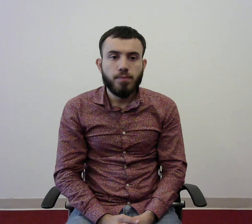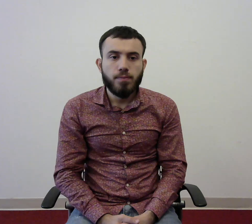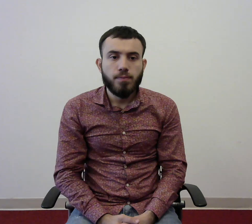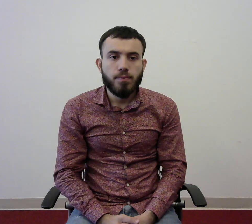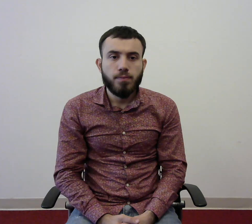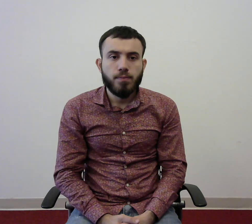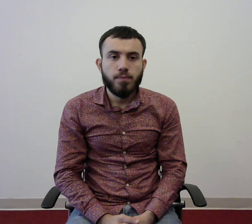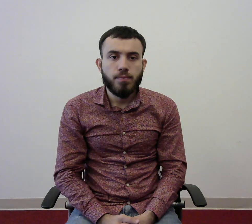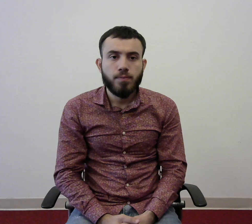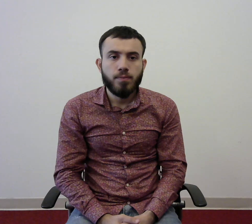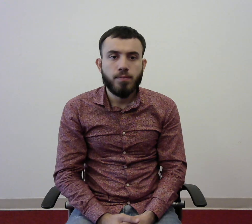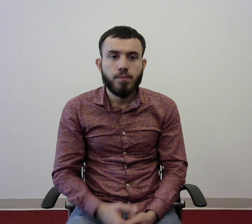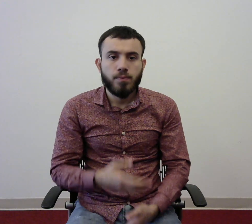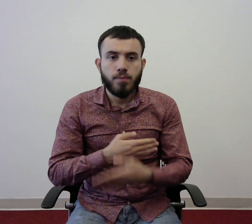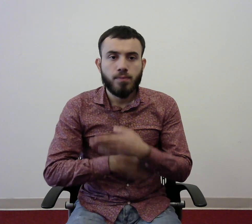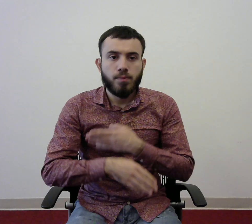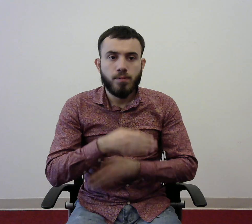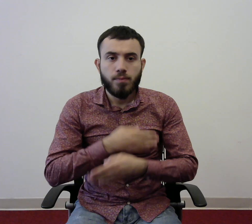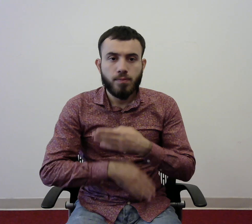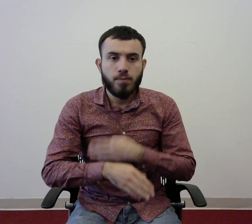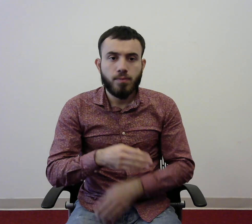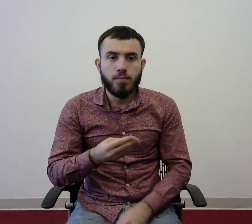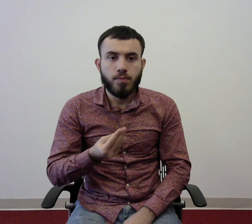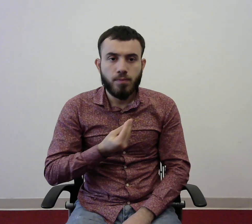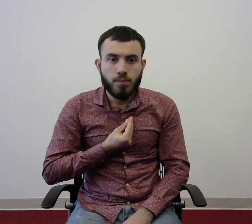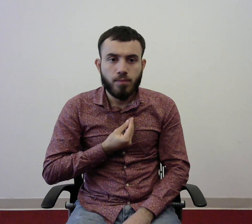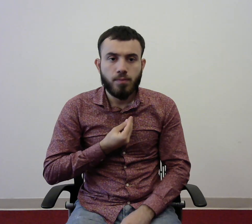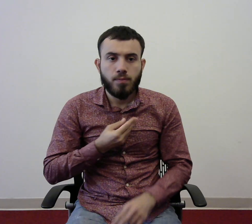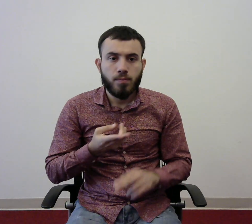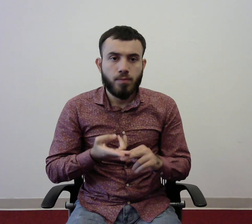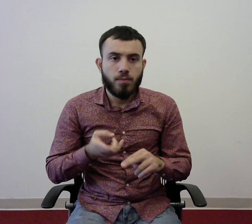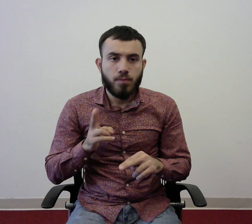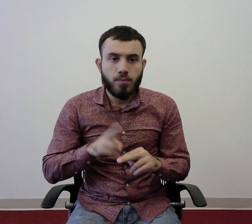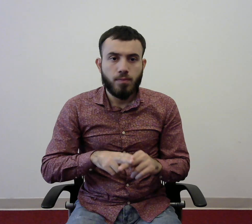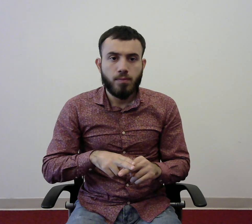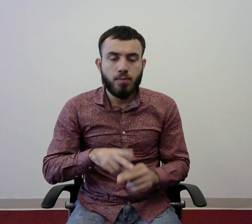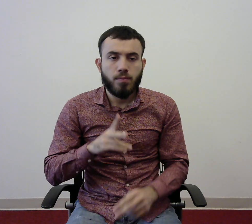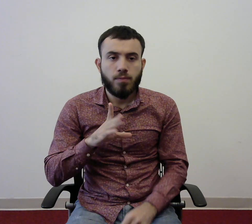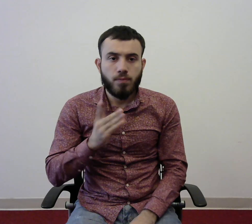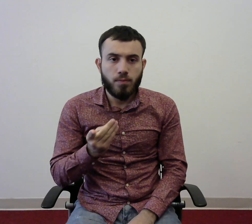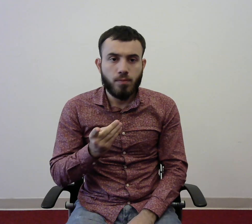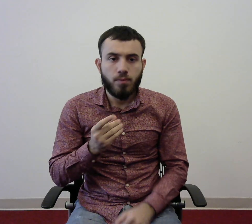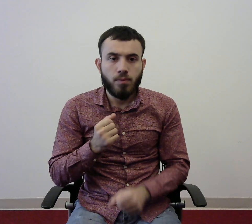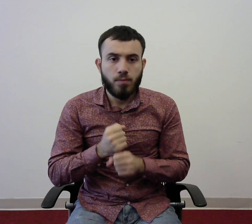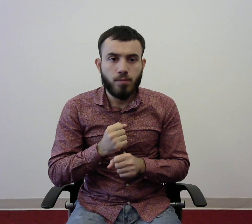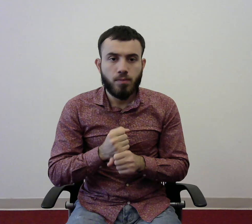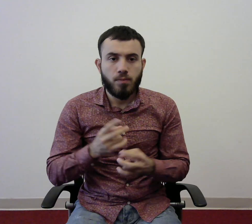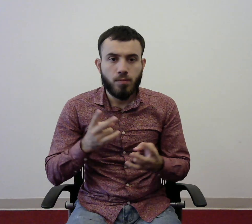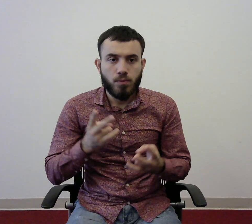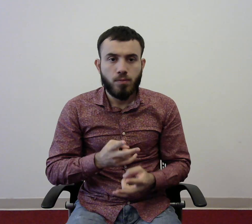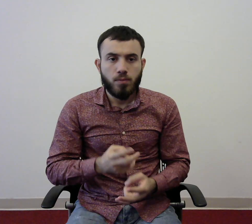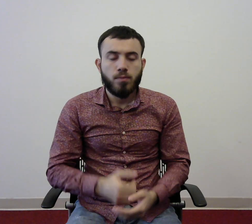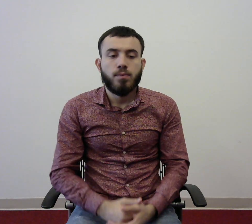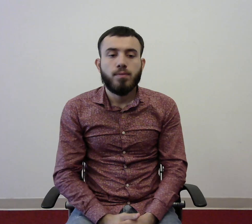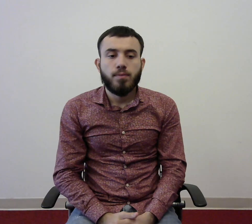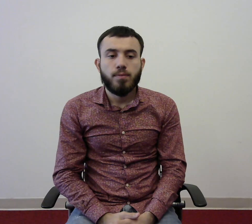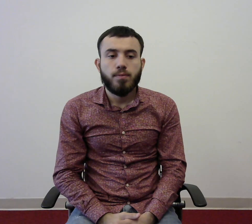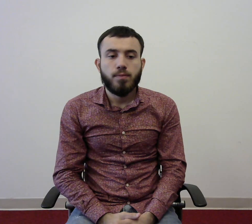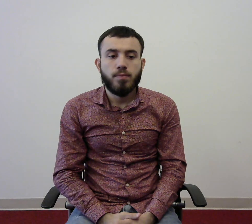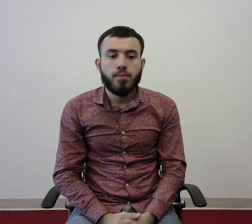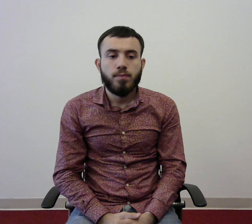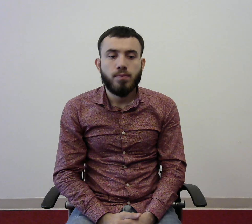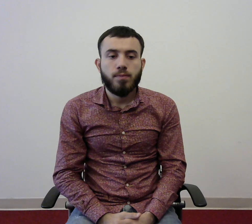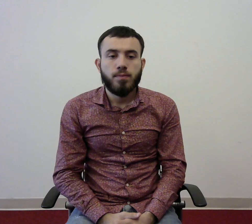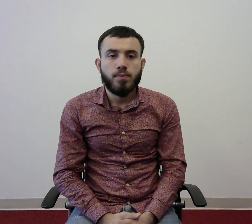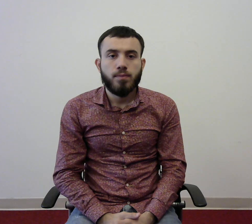Əlilliyin təyin olunması üçün nə etmək lazımdır?